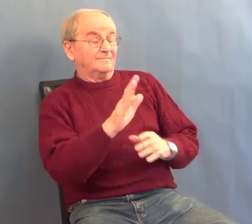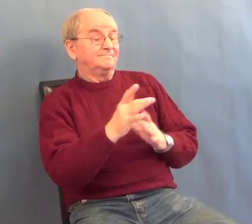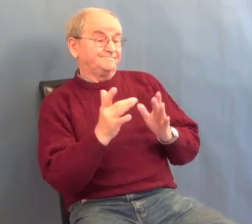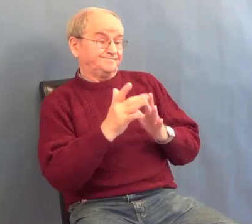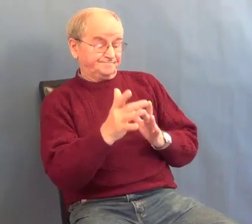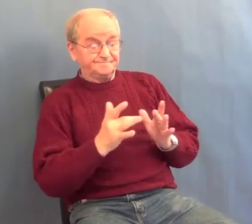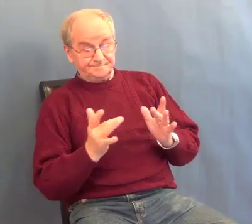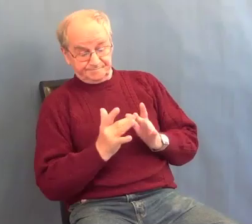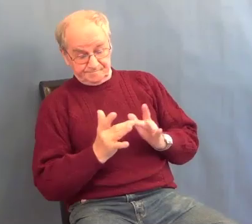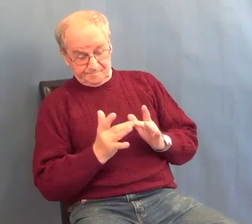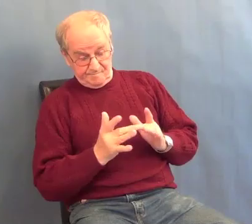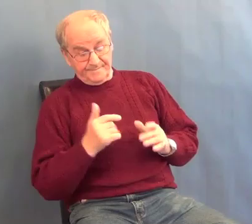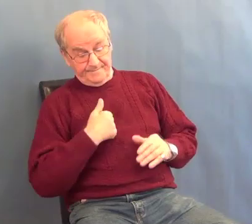Masz rację.